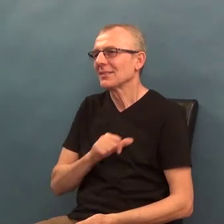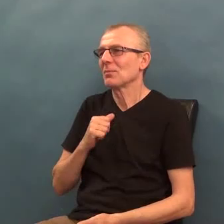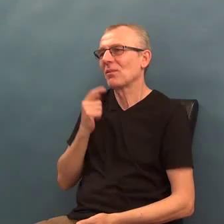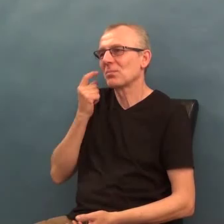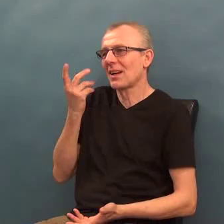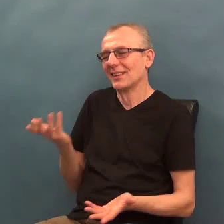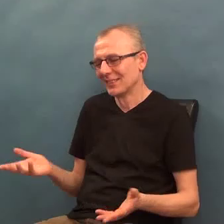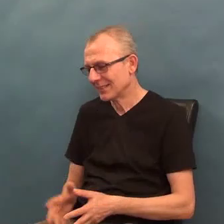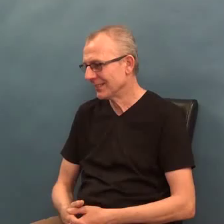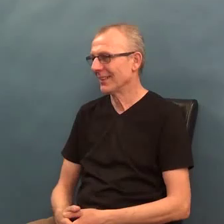Sami wymyślają.